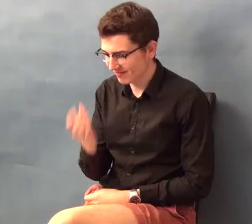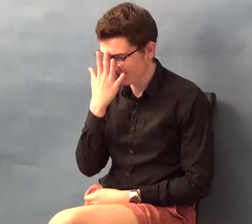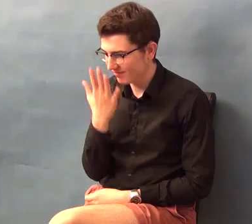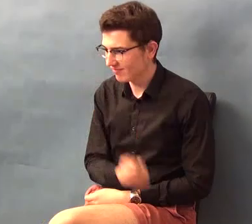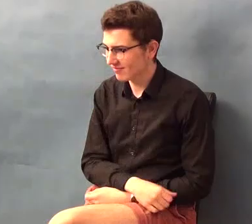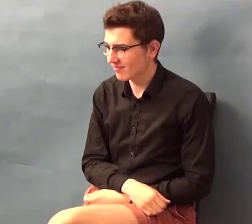W pysk.